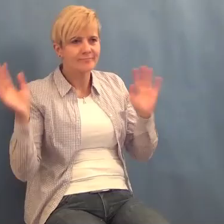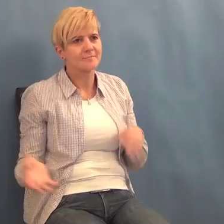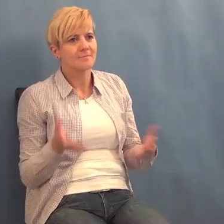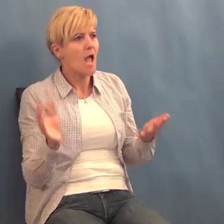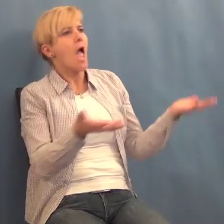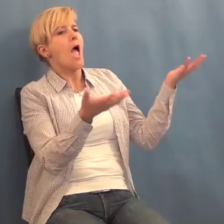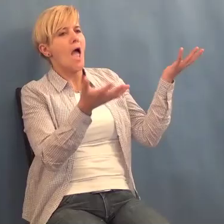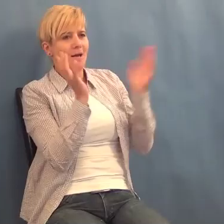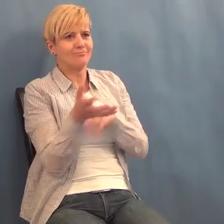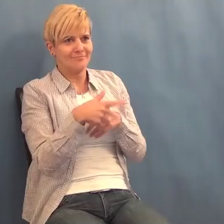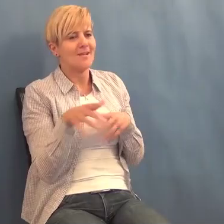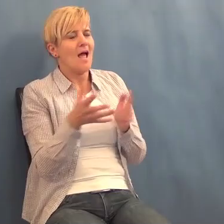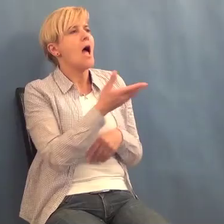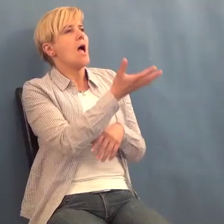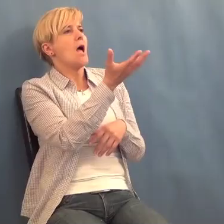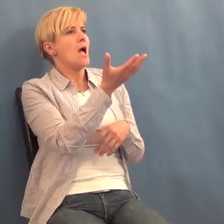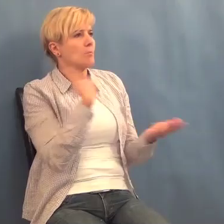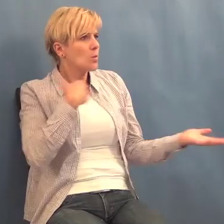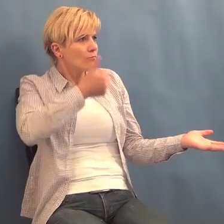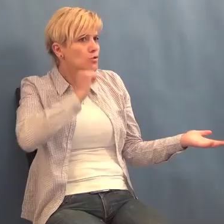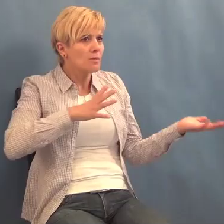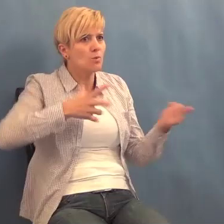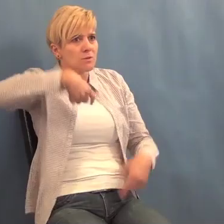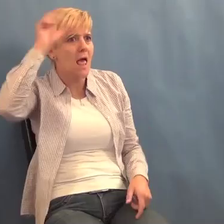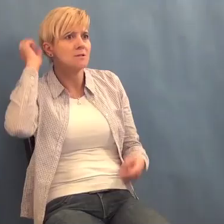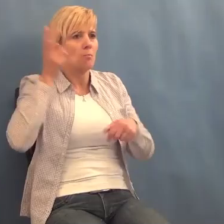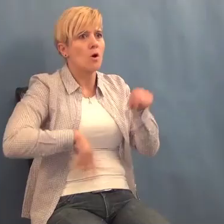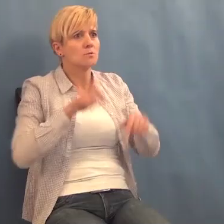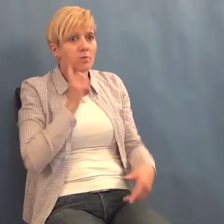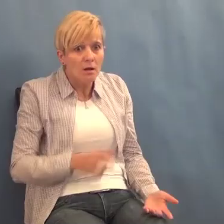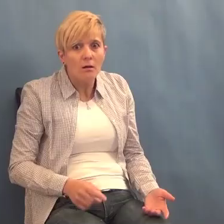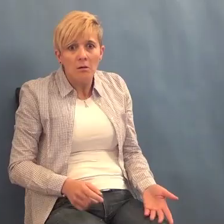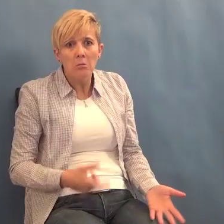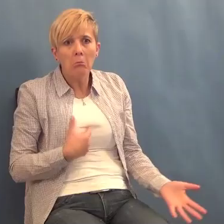Witają go, opowiadają, że wczoraj była straż pożarna, była policja, a chłopak z zdziwioną miną mówi, że nic nie czuł.